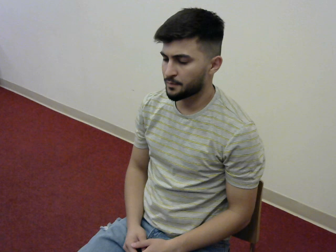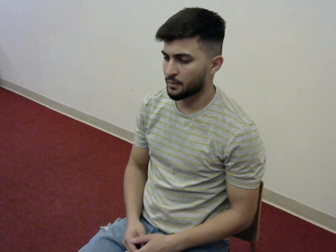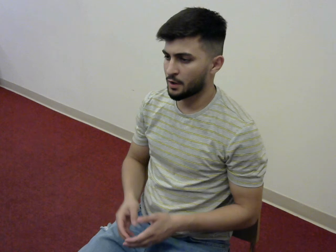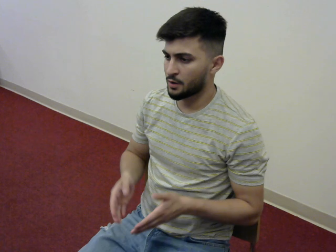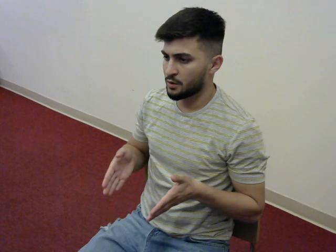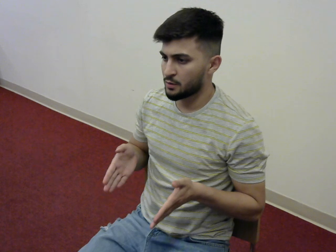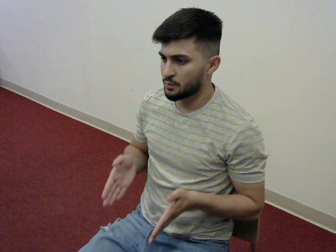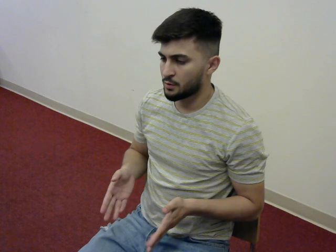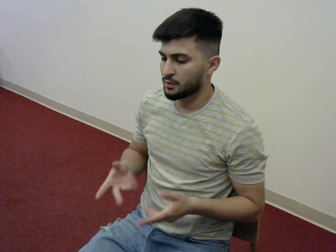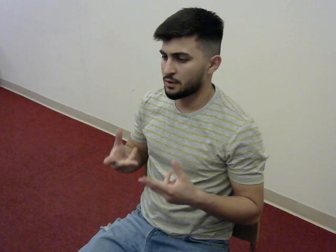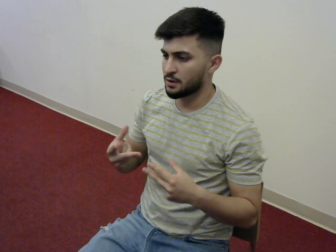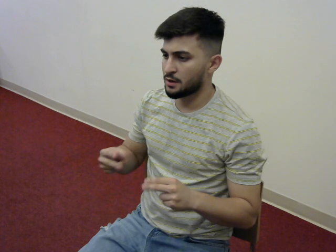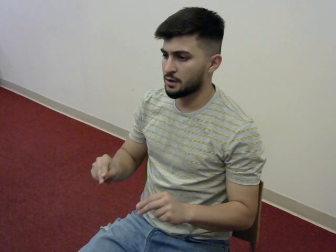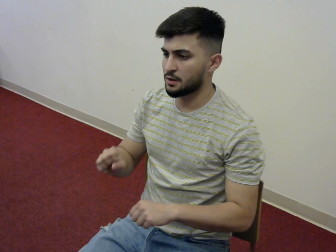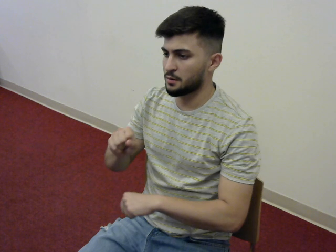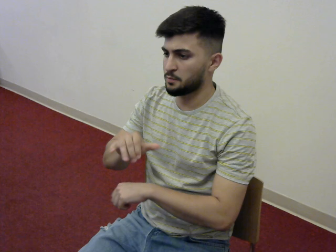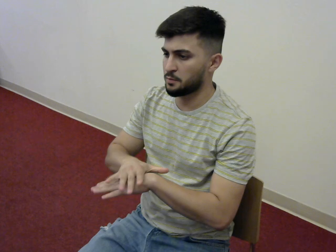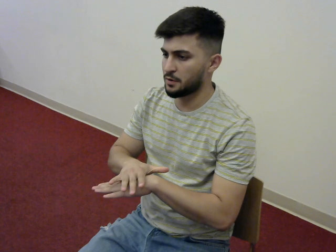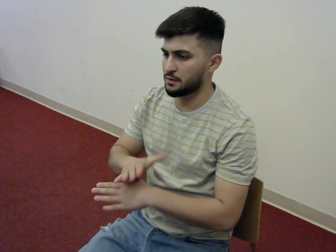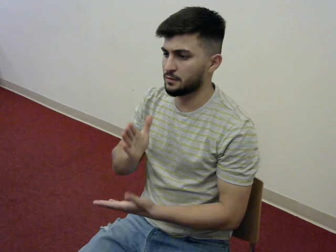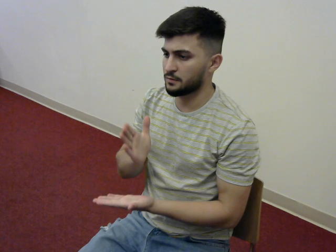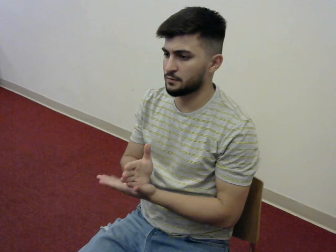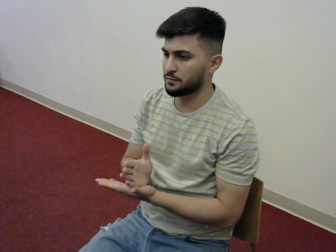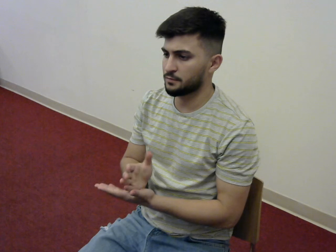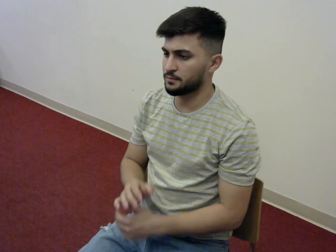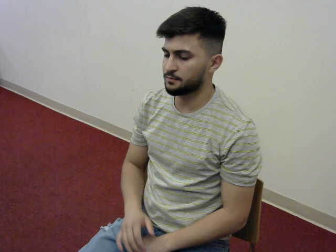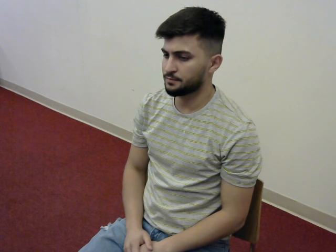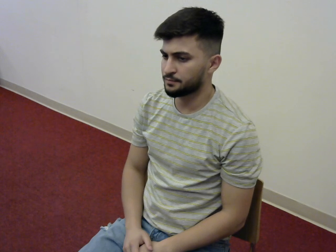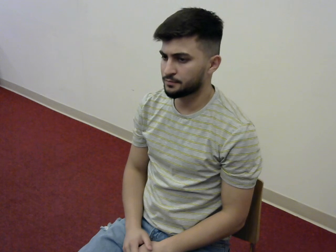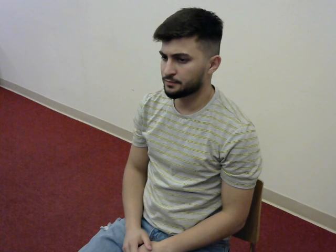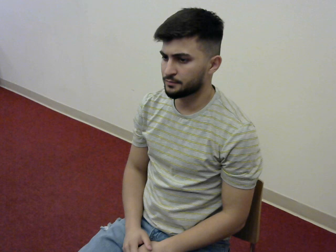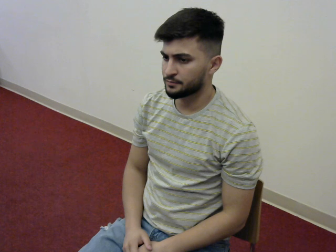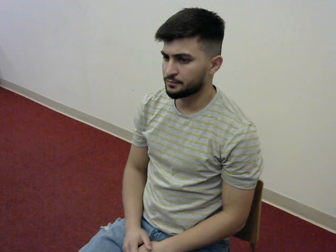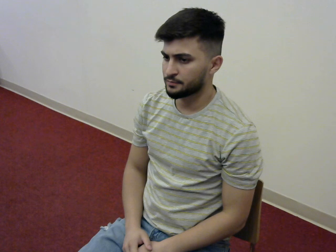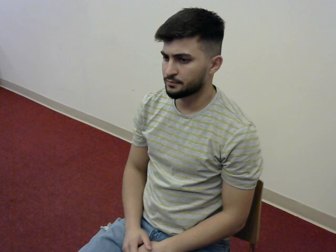Burda harda bank var?